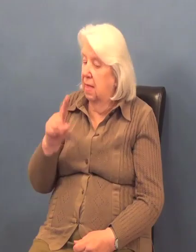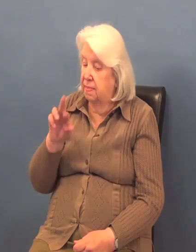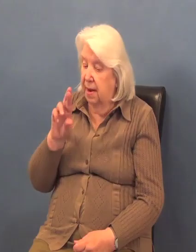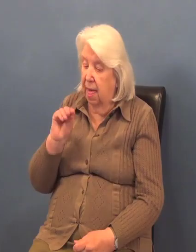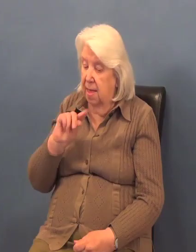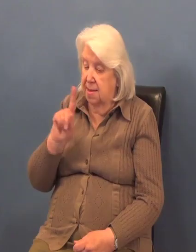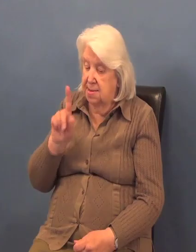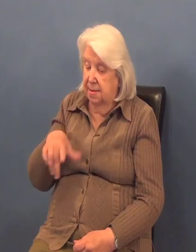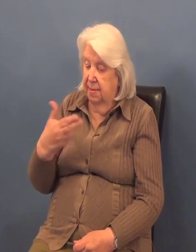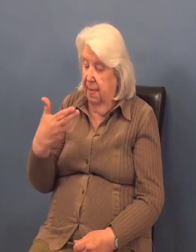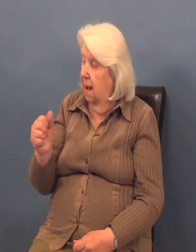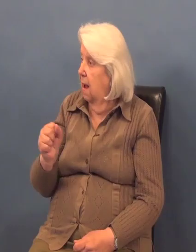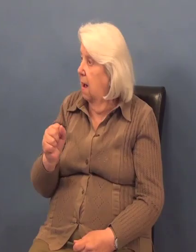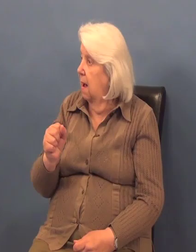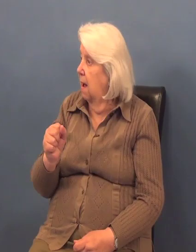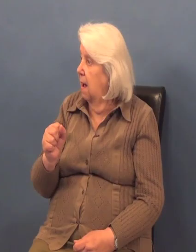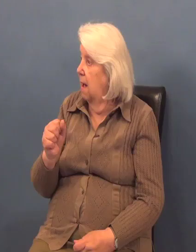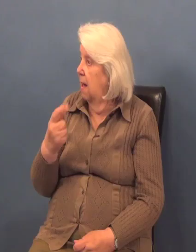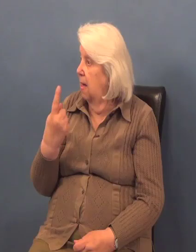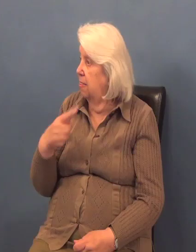Drezyna.